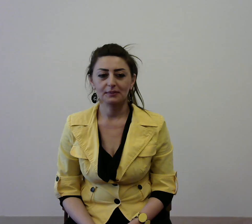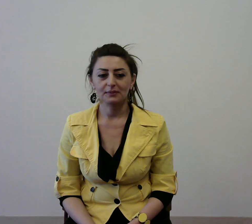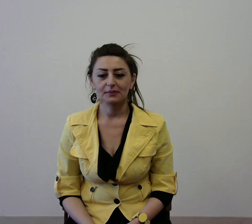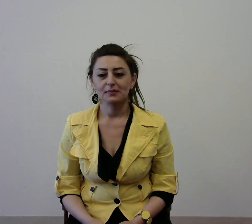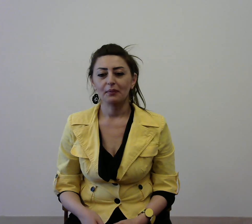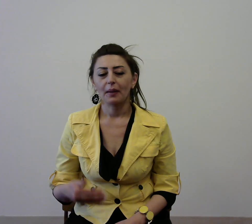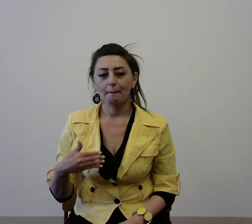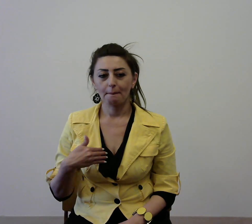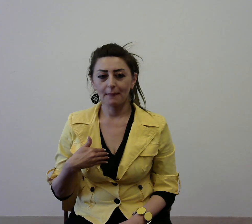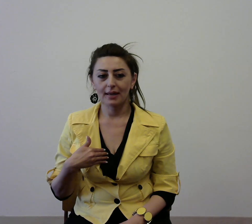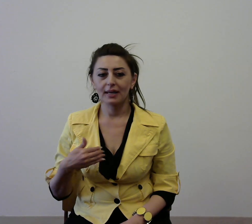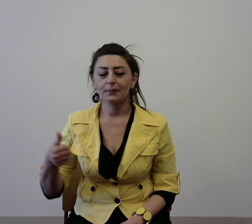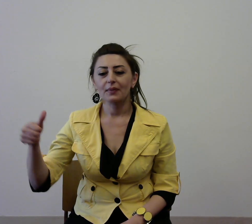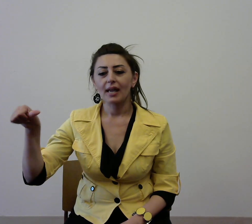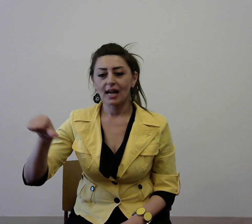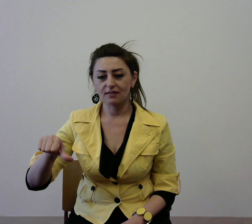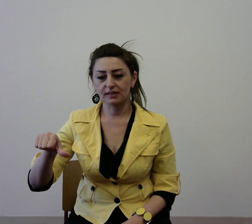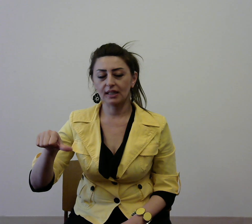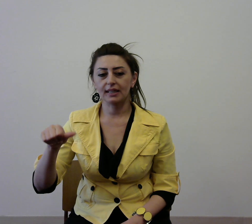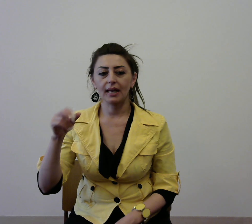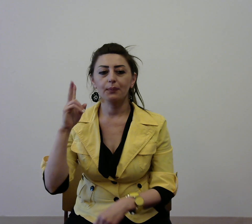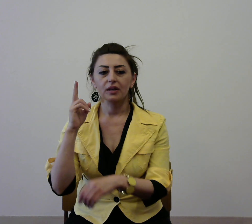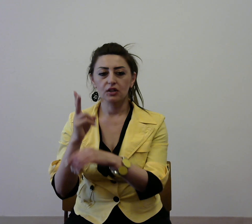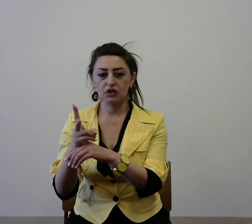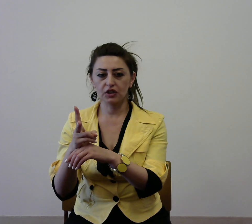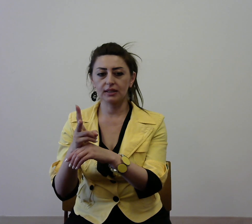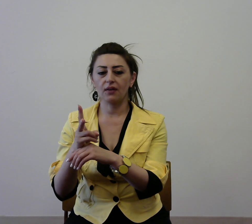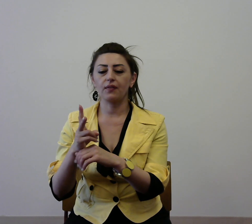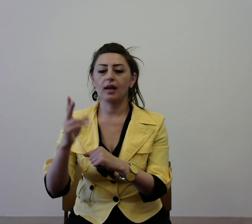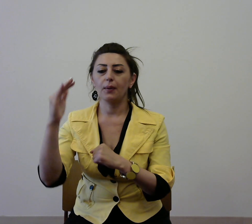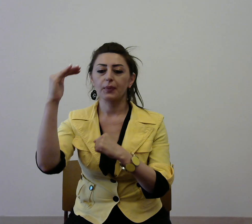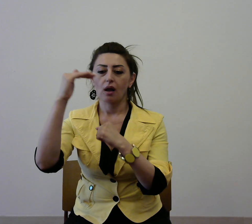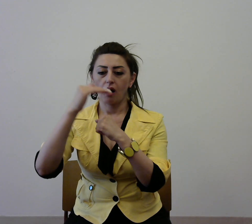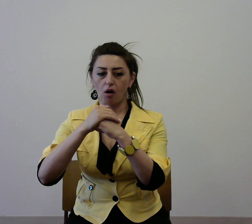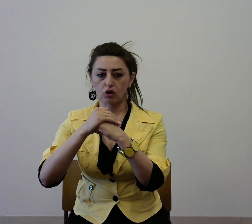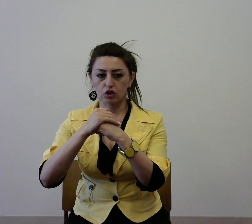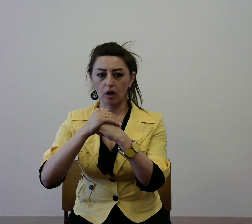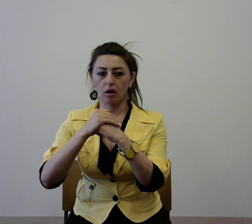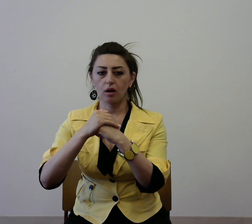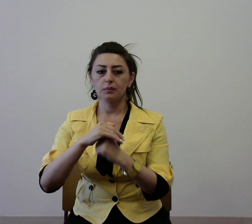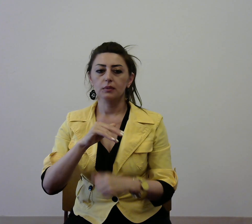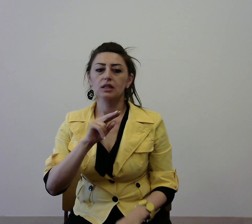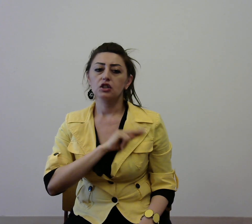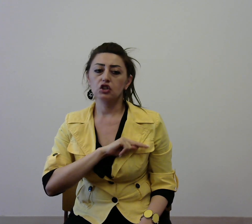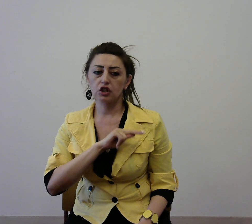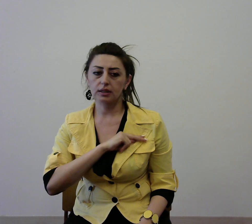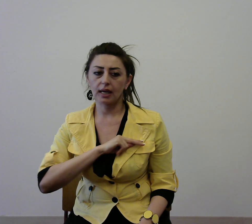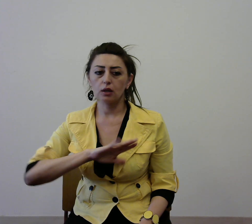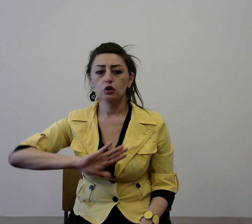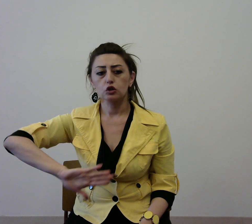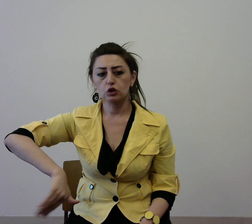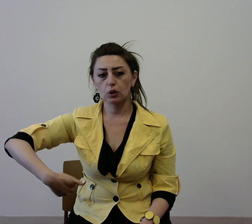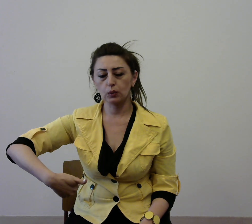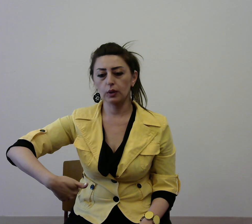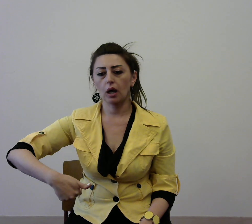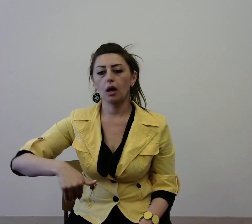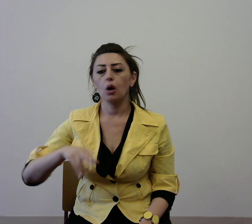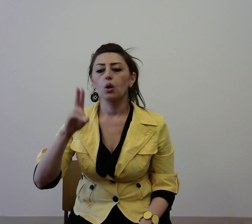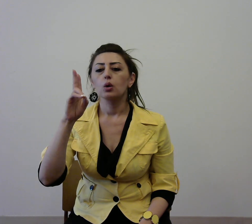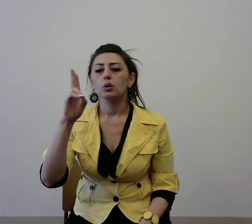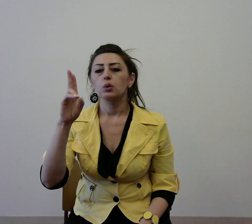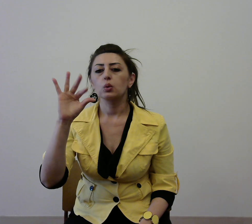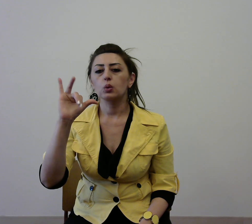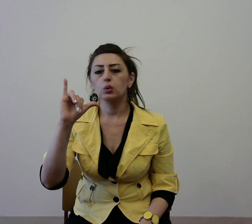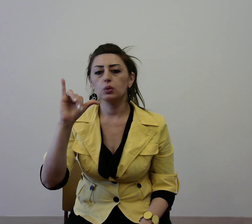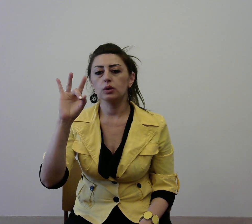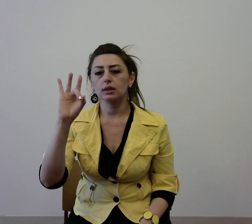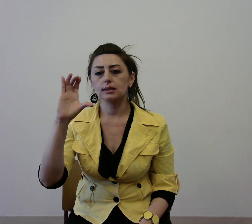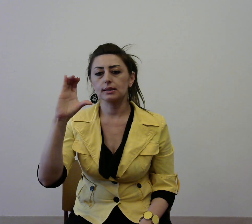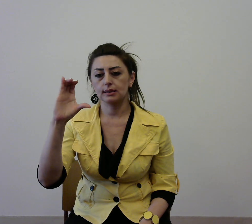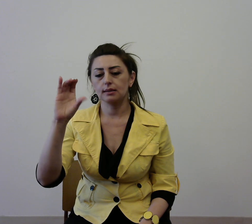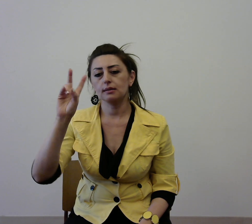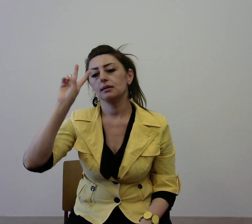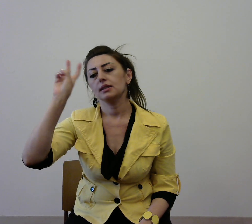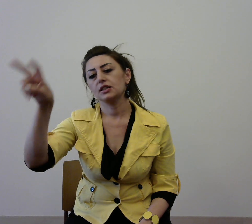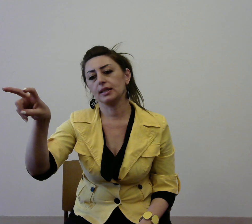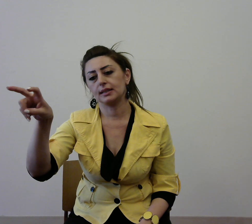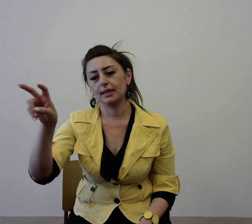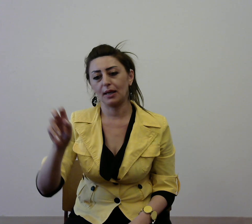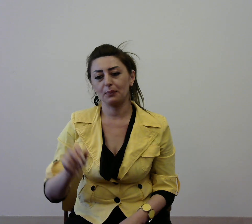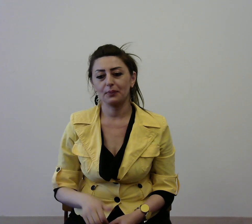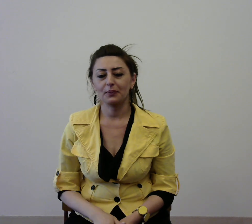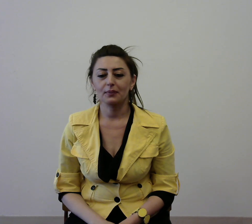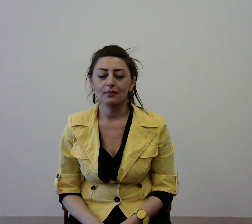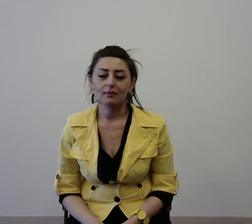Mən həftədə 2 dəfə axşam işdən sonra kursa gedirəm